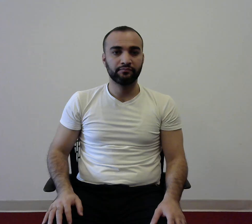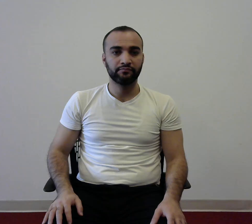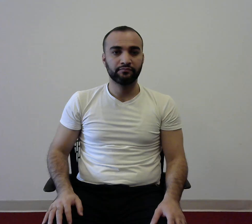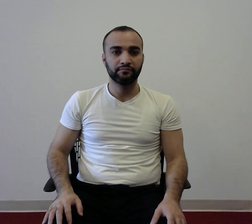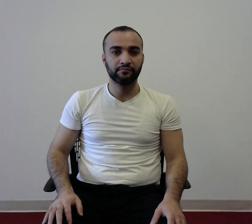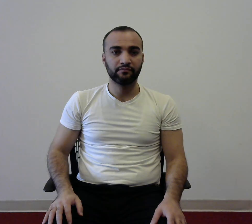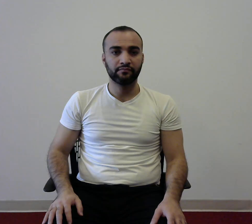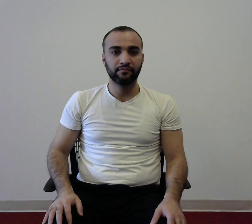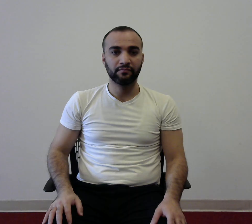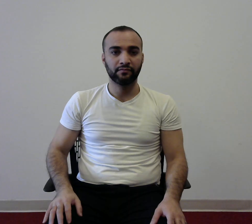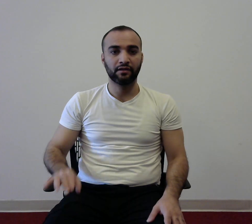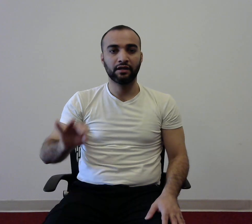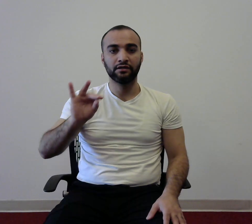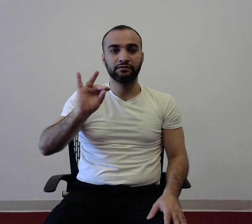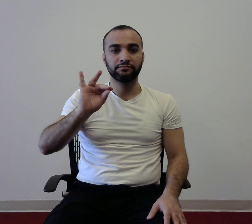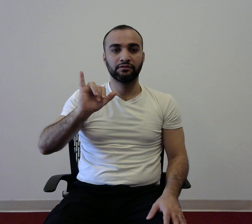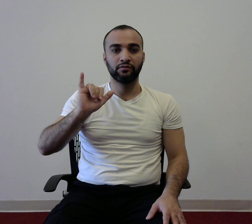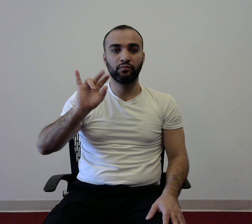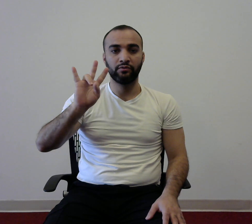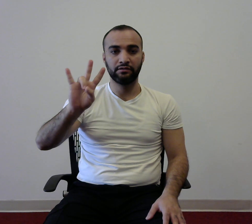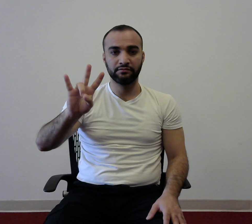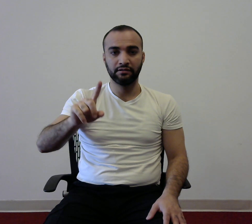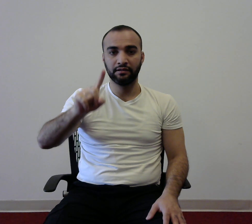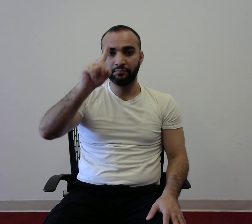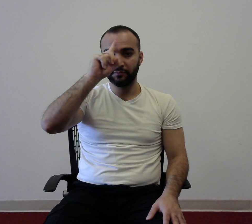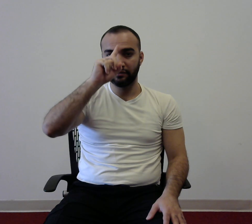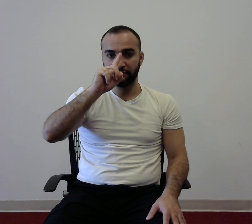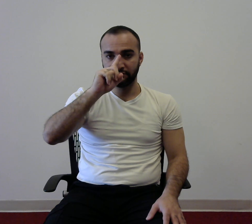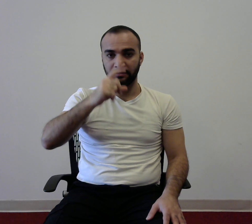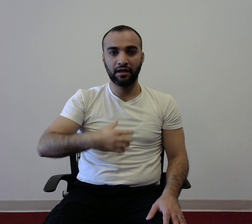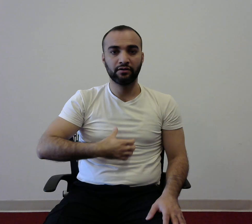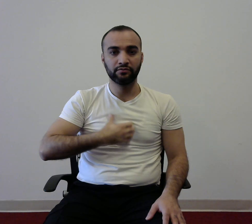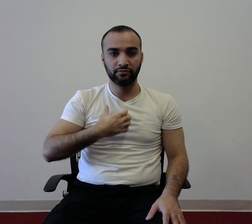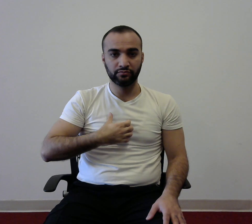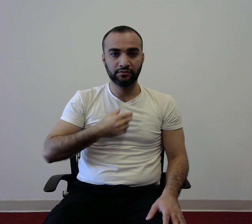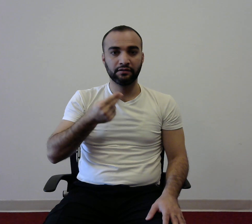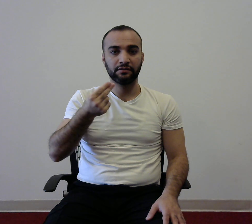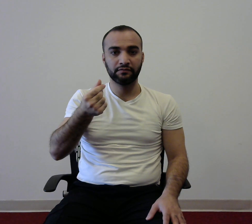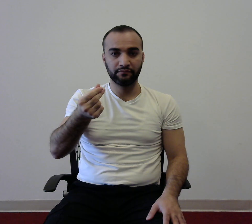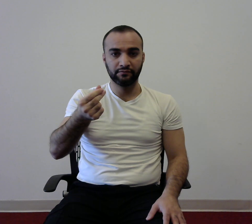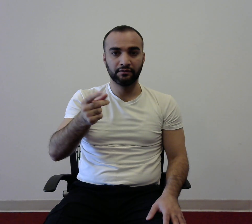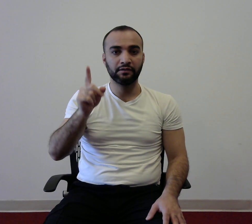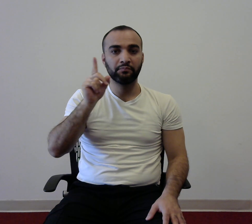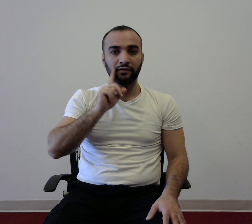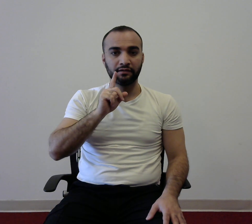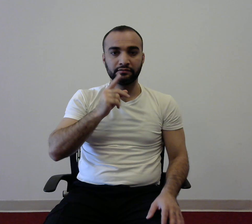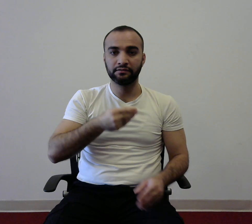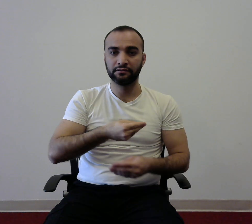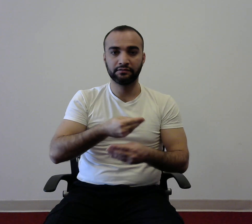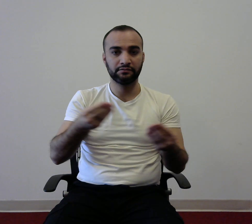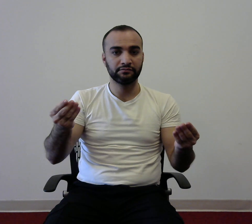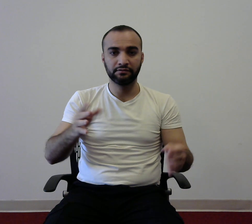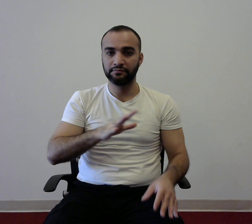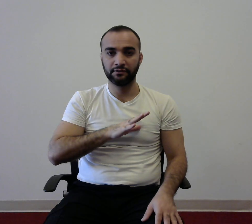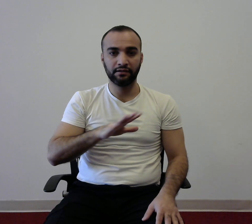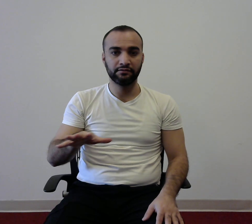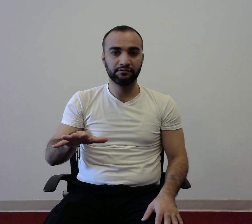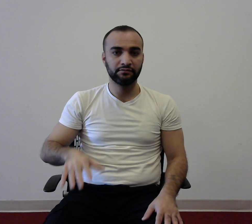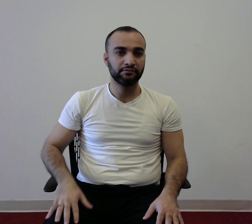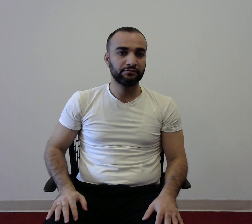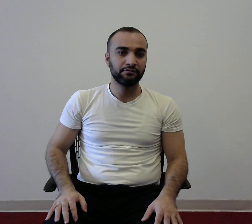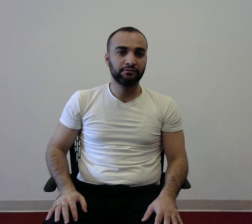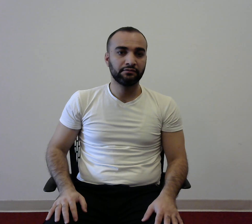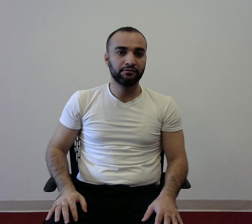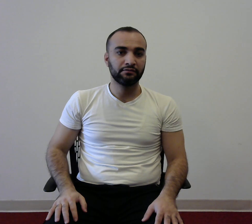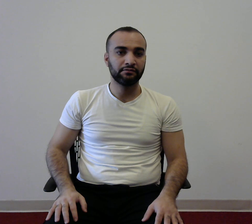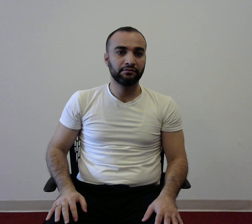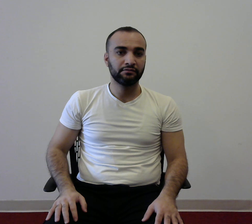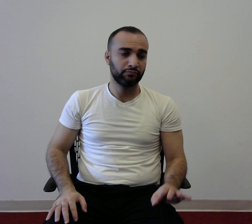İyun ayının sosial müavinətləri hələ ki, ödənilməyib